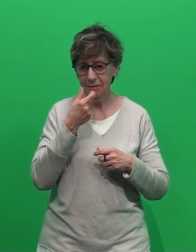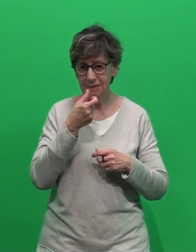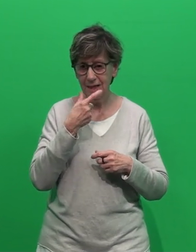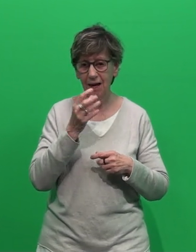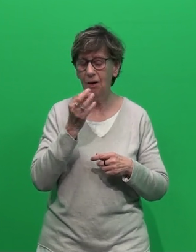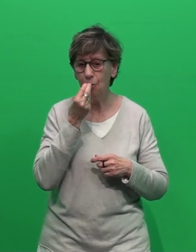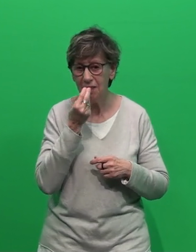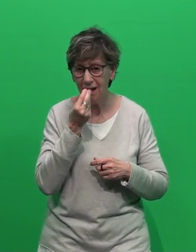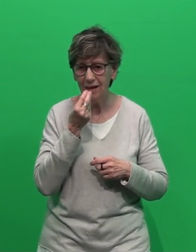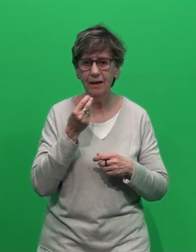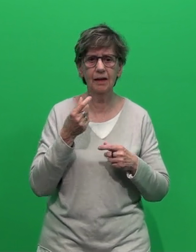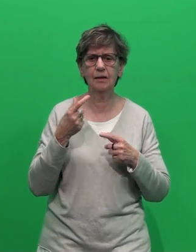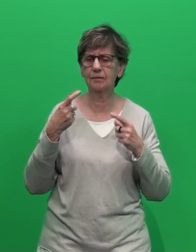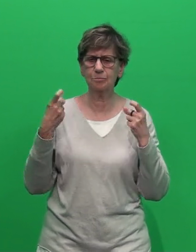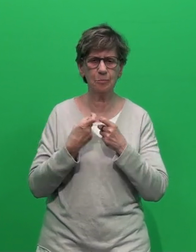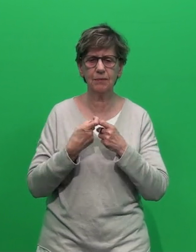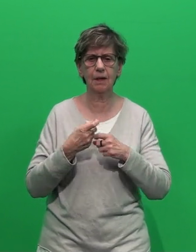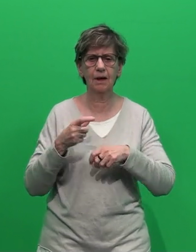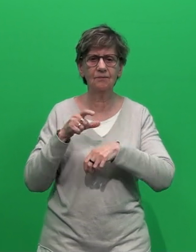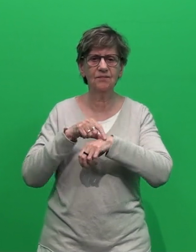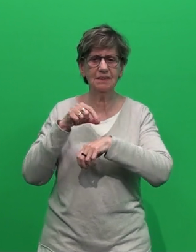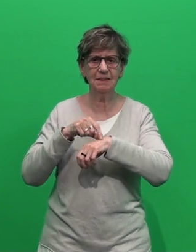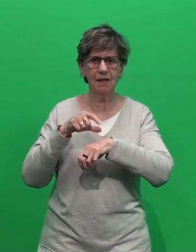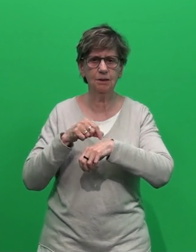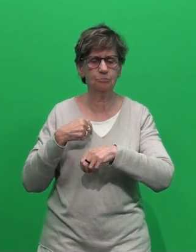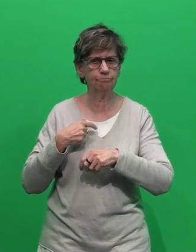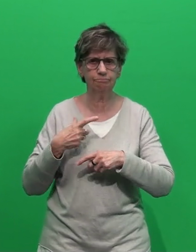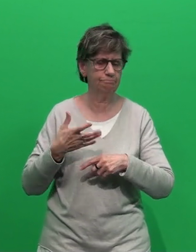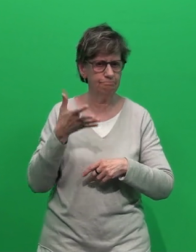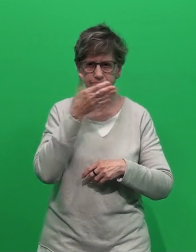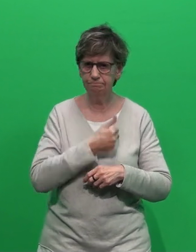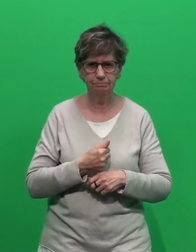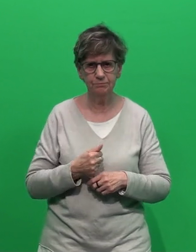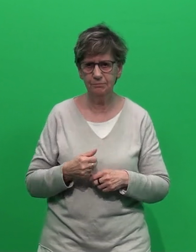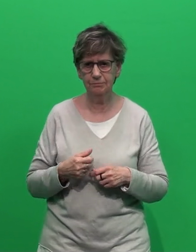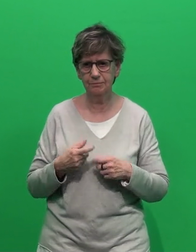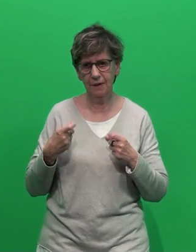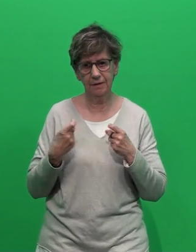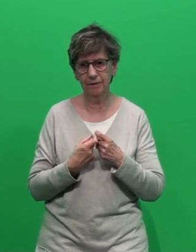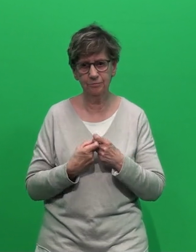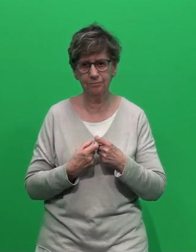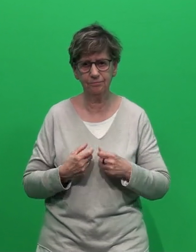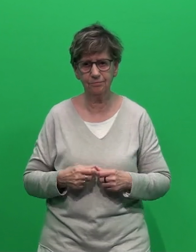Si prenc pastilles, no, si menjo maduixes tinc al·lèrgia, no les puc menjar, tinc al·lèrgia.